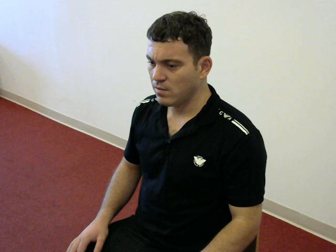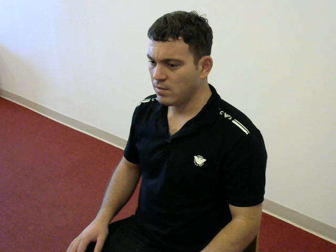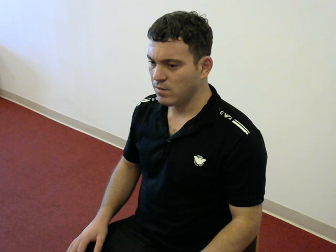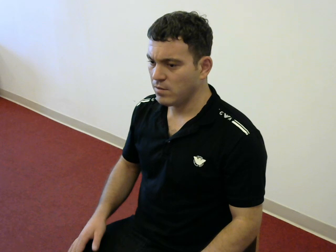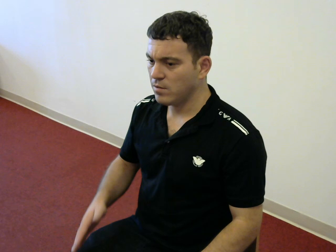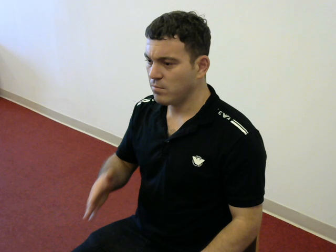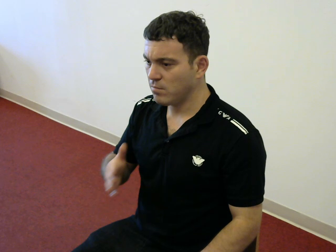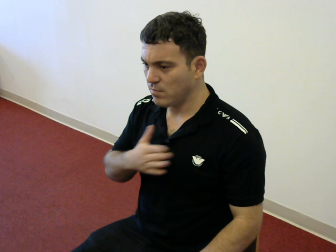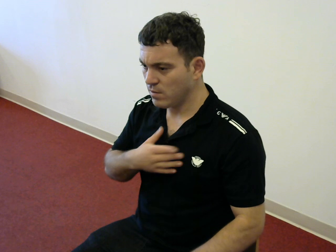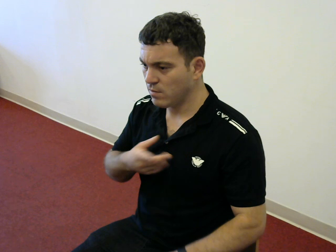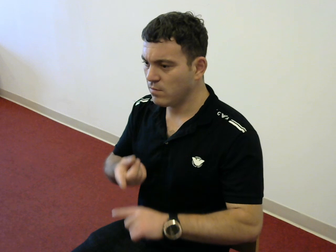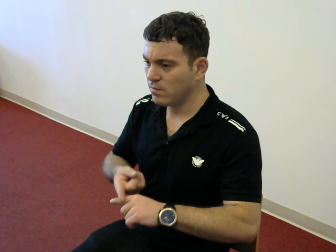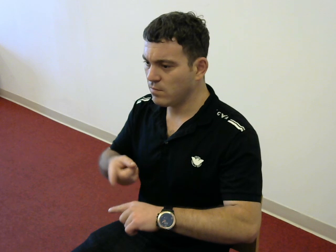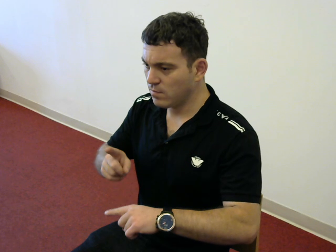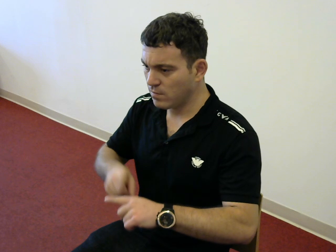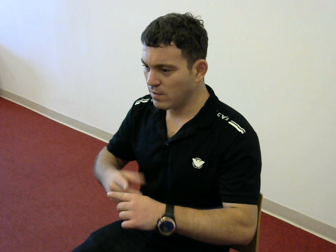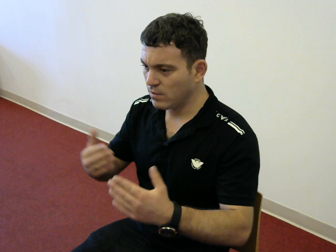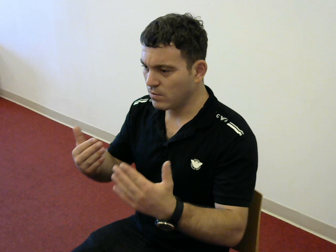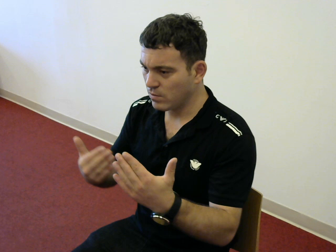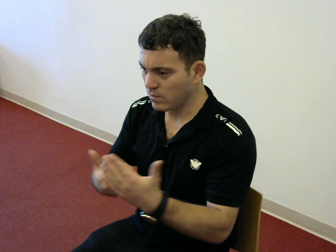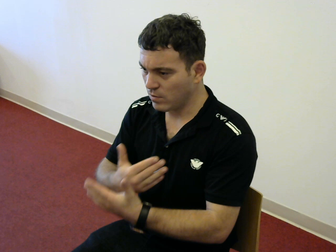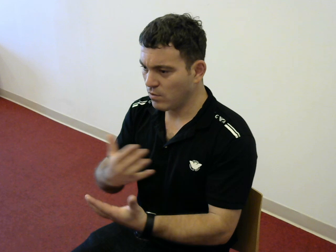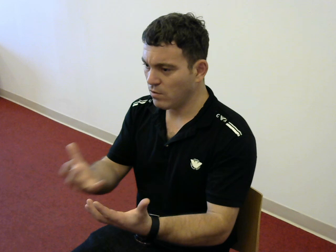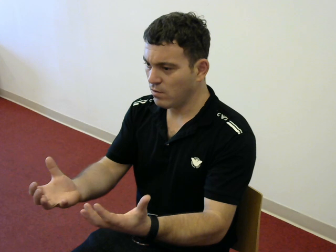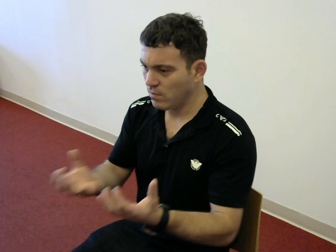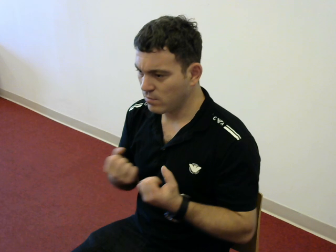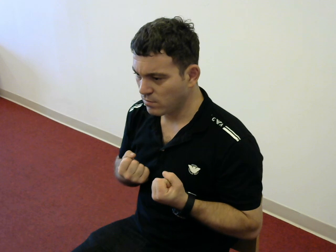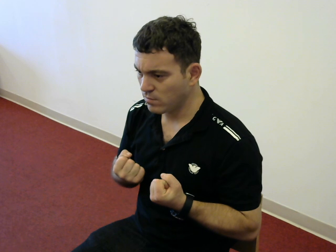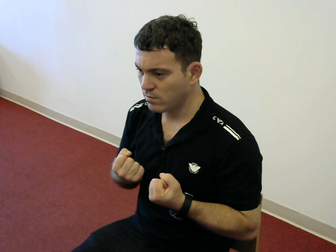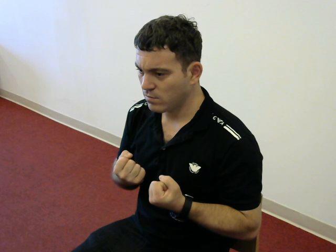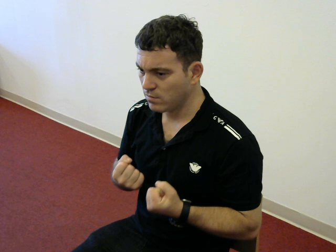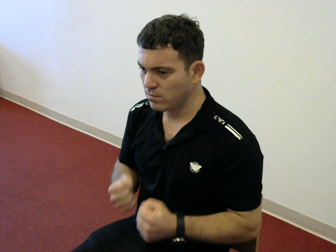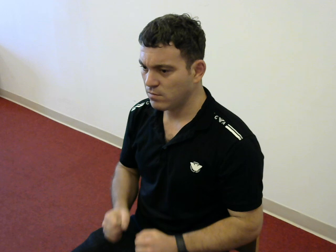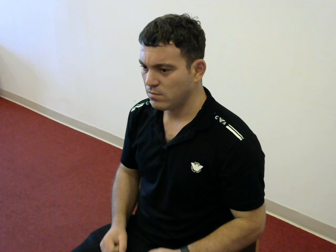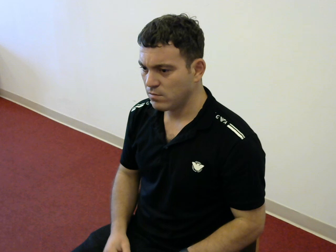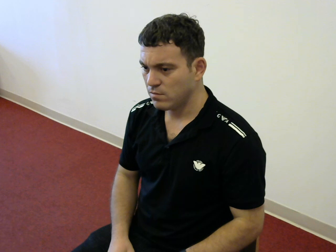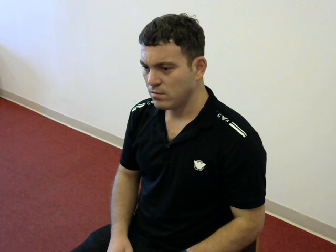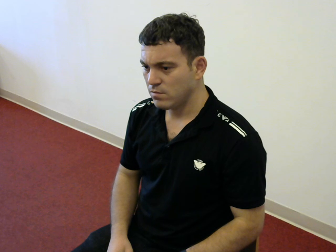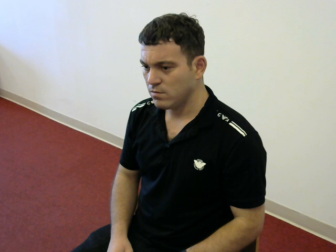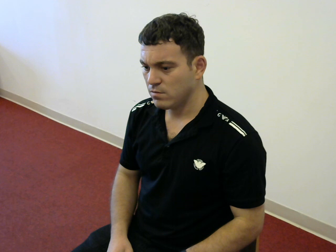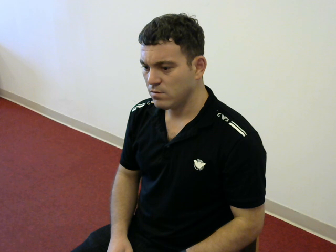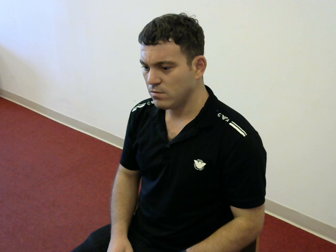Mən bunu yeni almışam